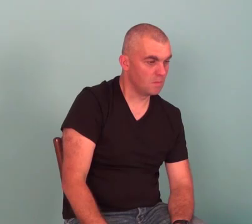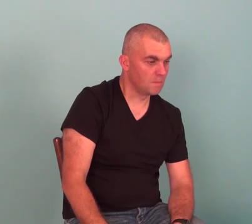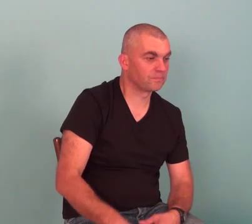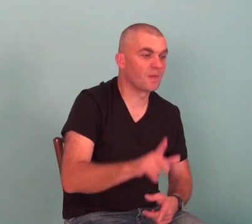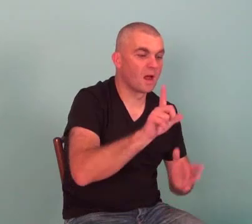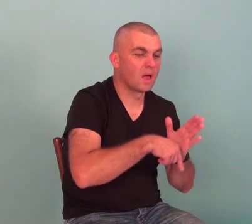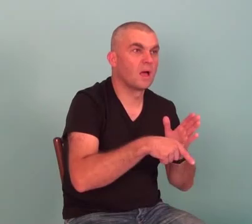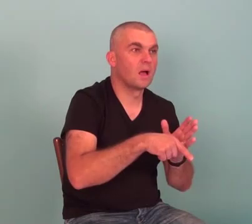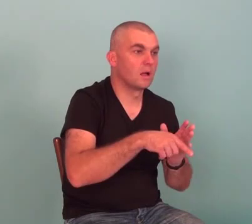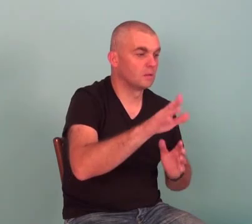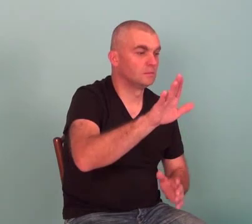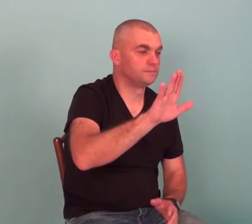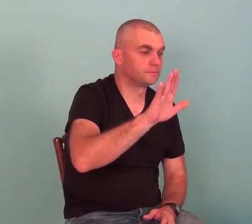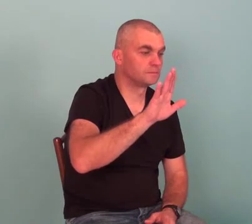Ale...